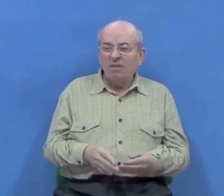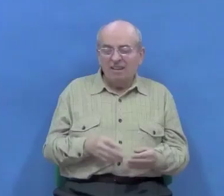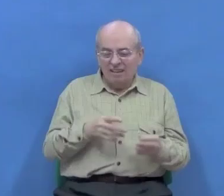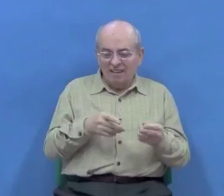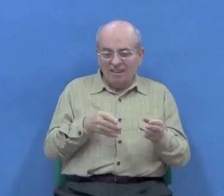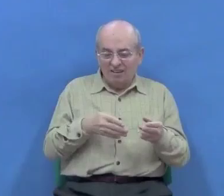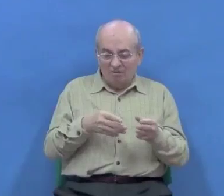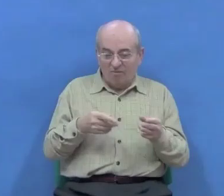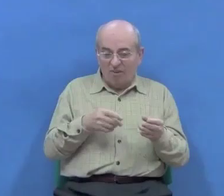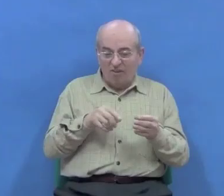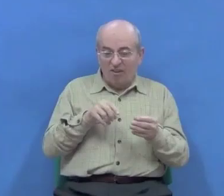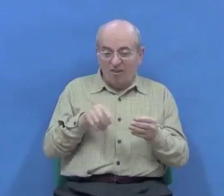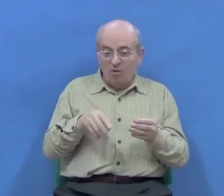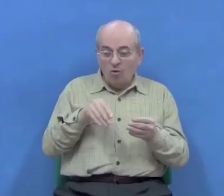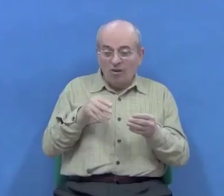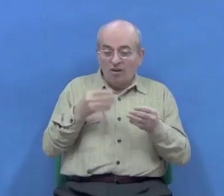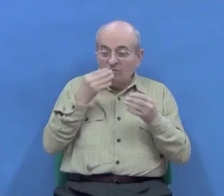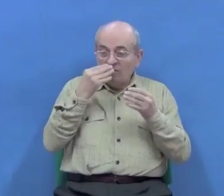Ryba w akwarium.